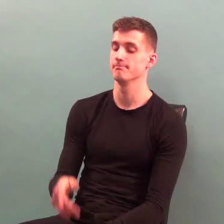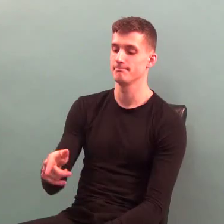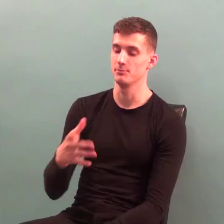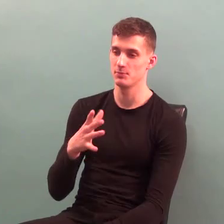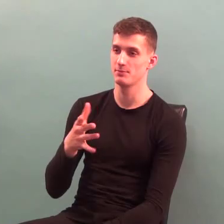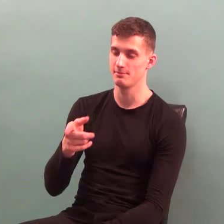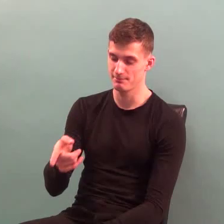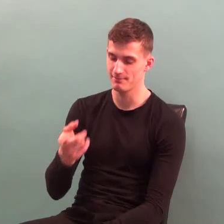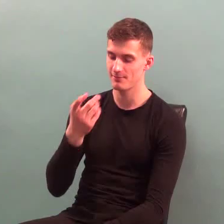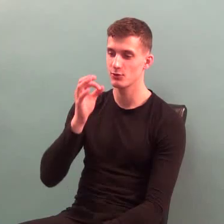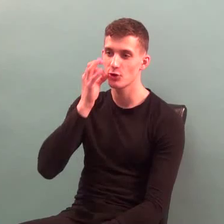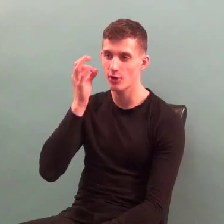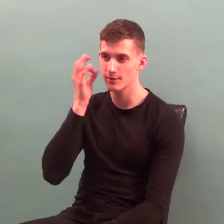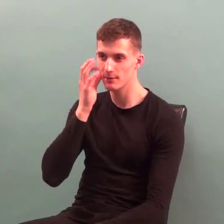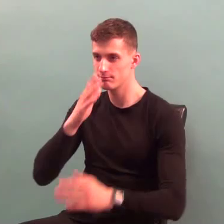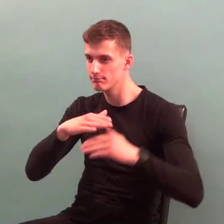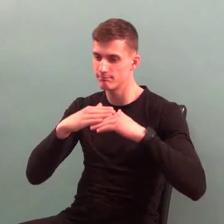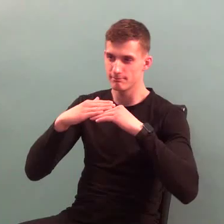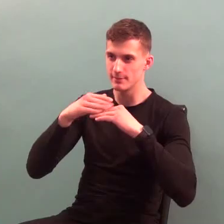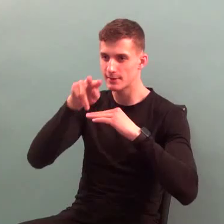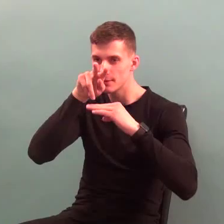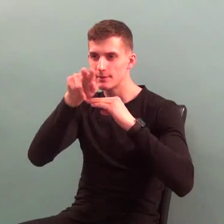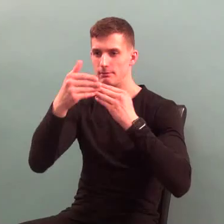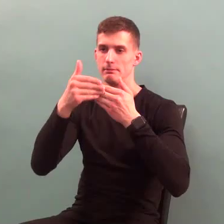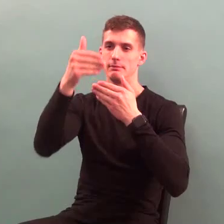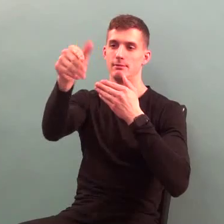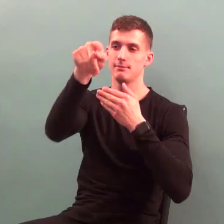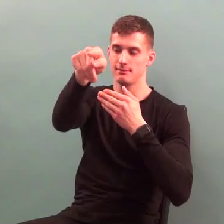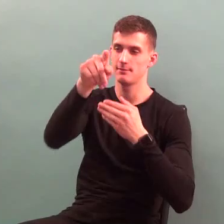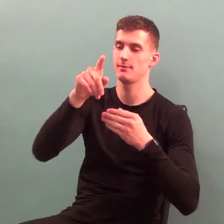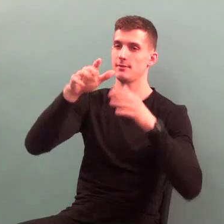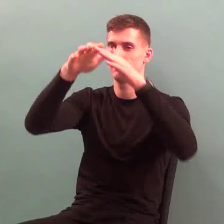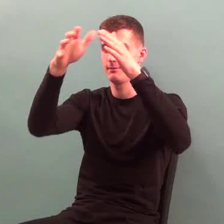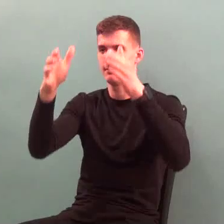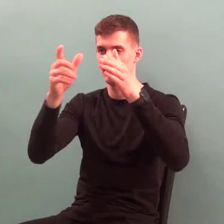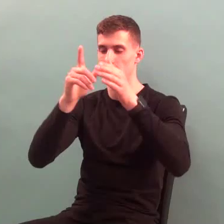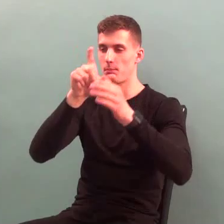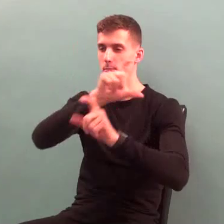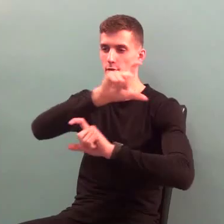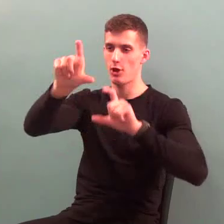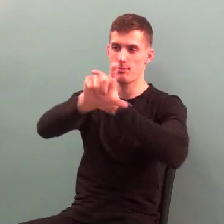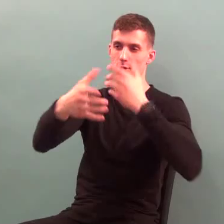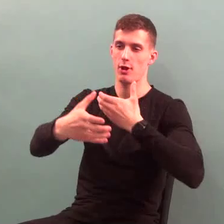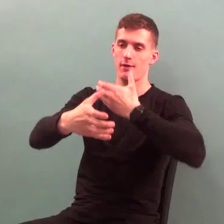Był kot, który patrzył przez okno na budynek, blok, wieżowiec po przeciwnej stronie ulicy,